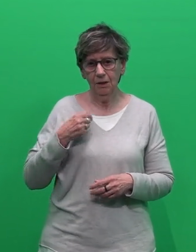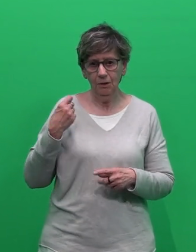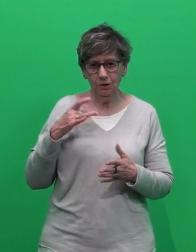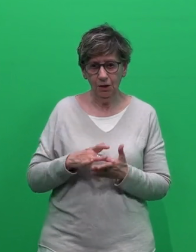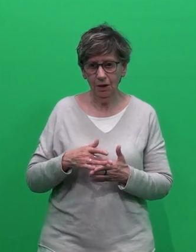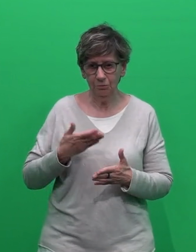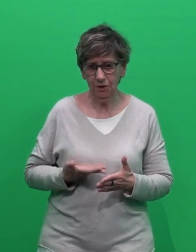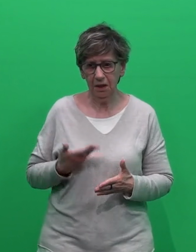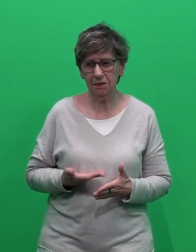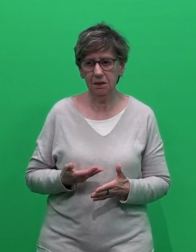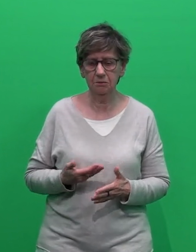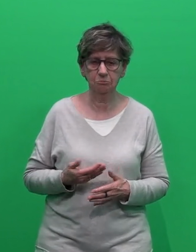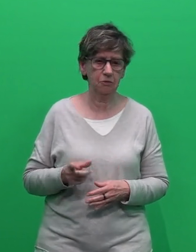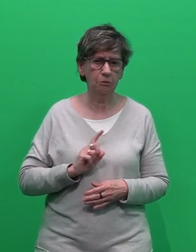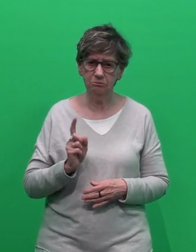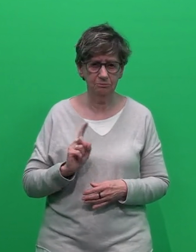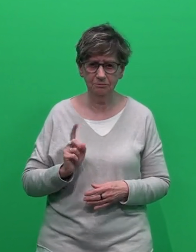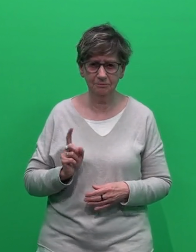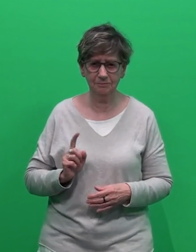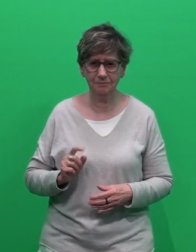No he tingut res important.